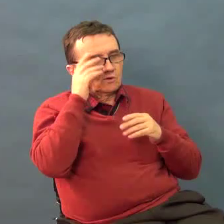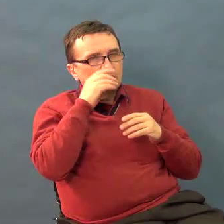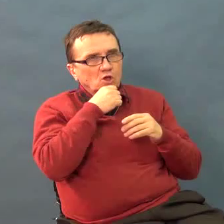Potem.